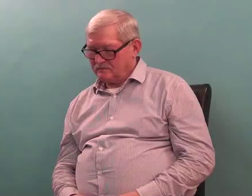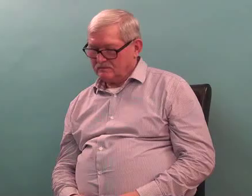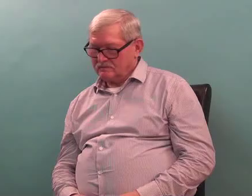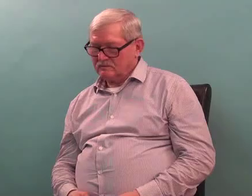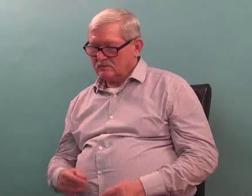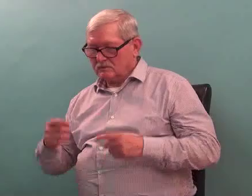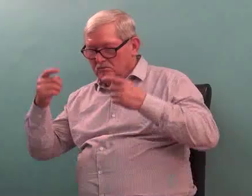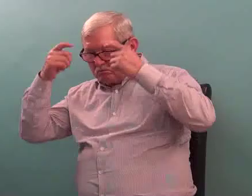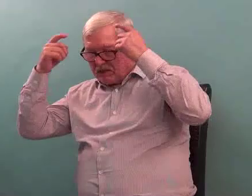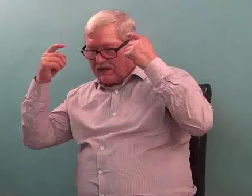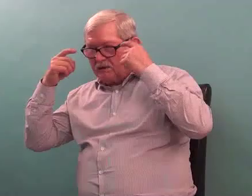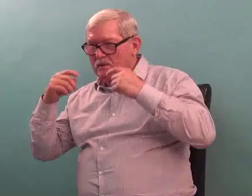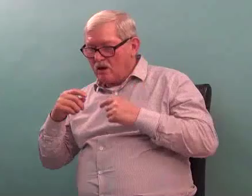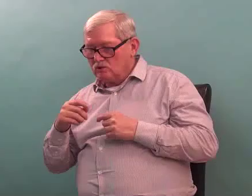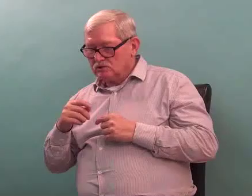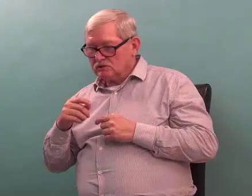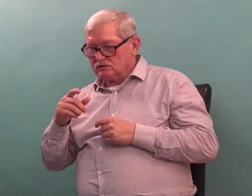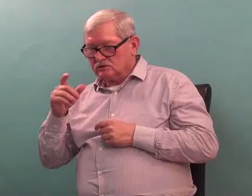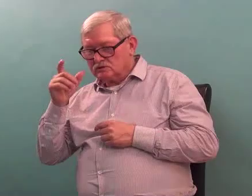Myszka Miki śpi.